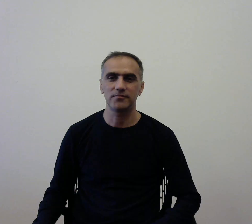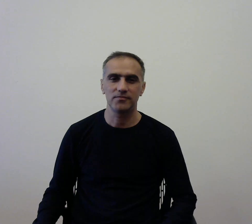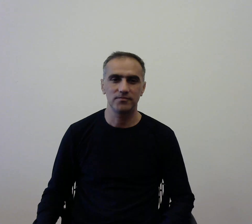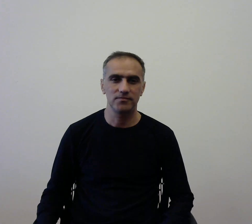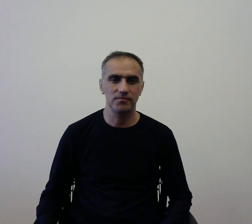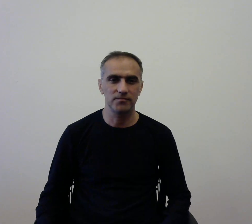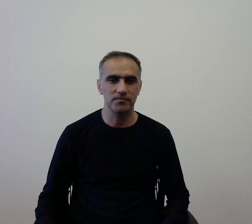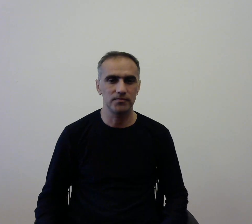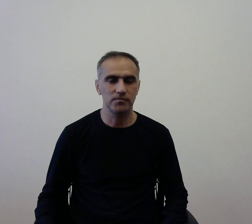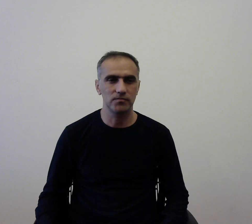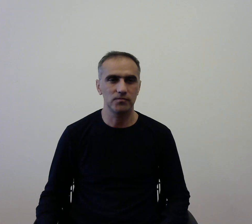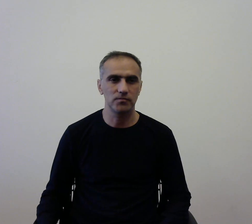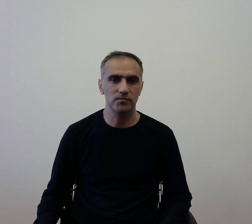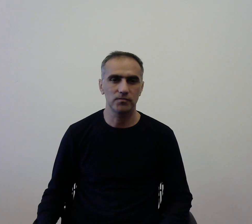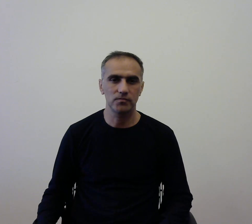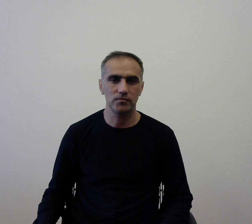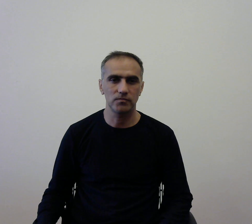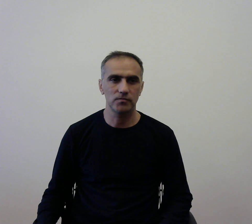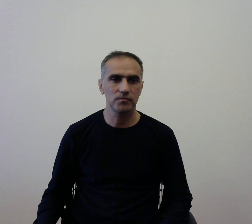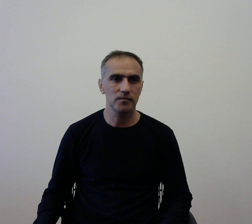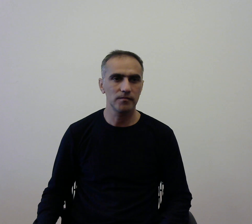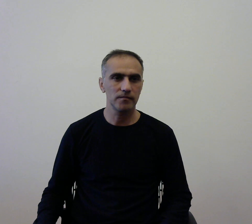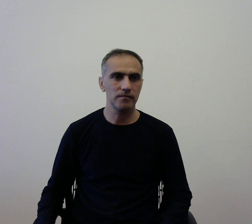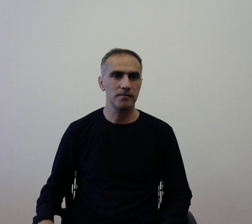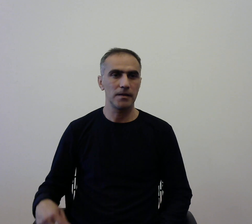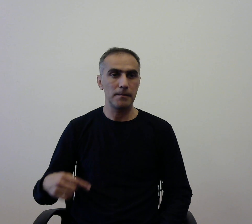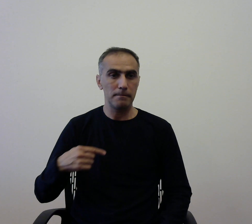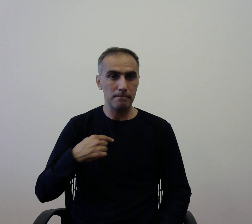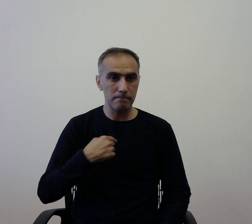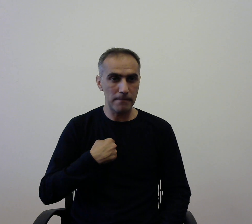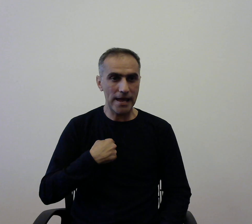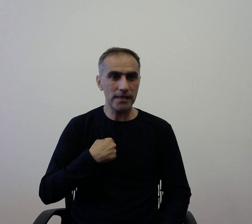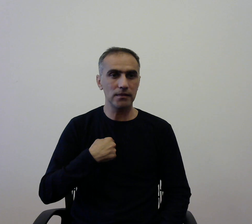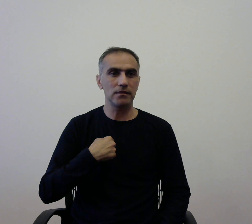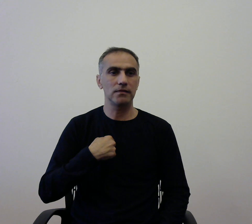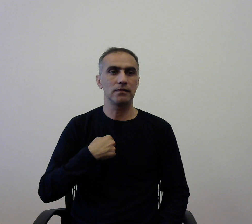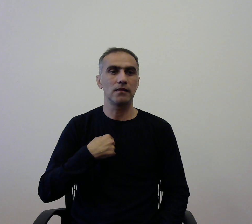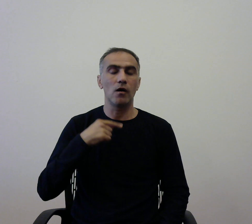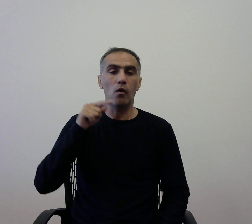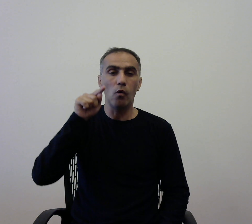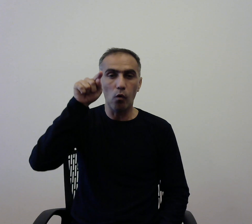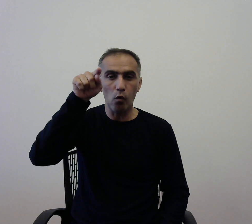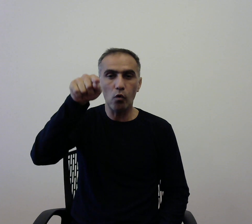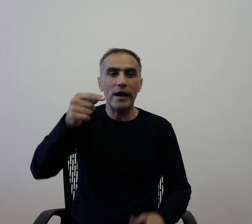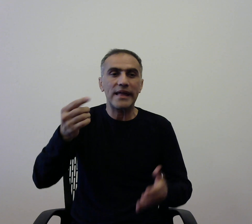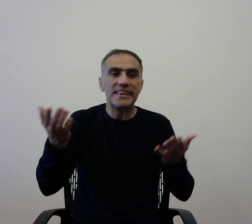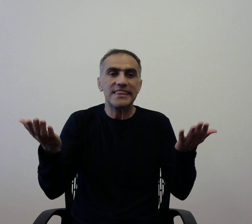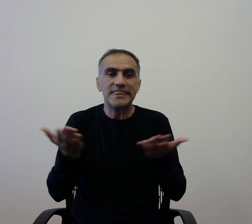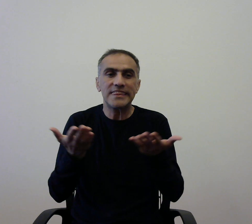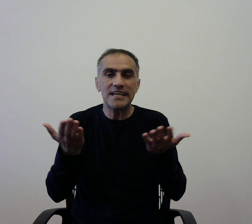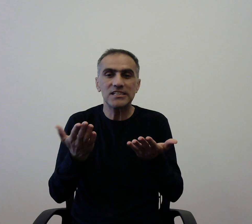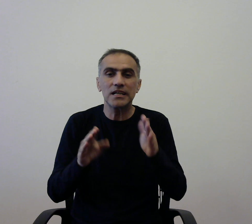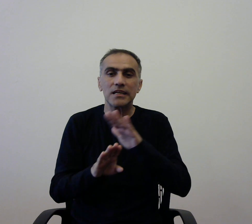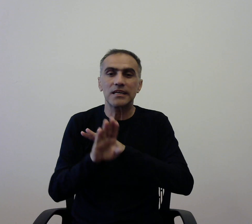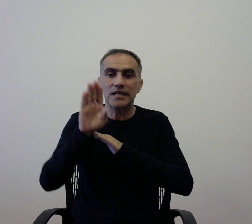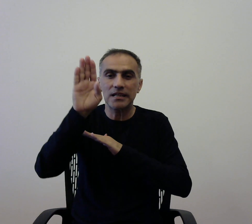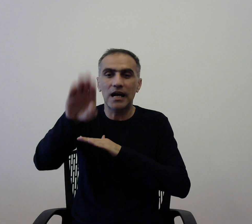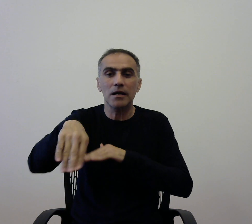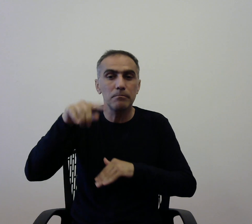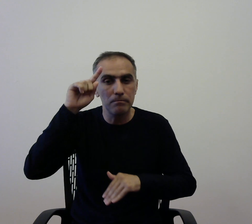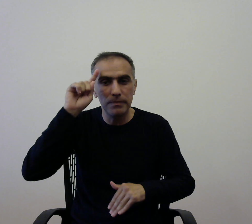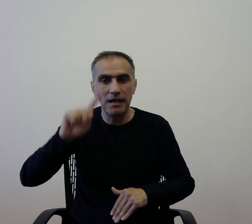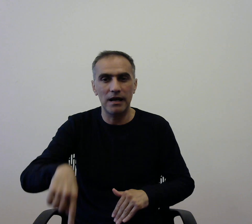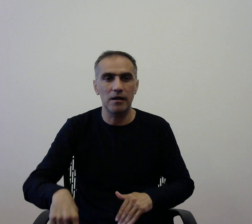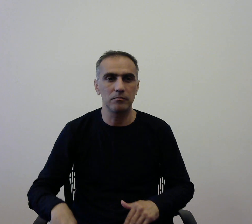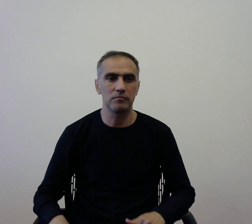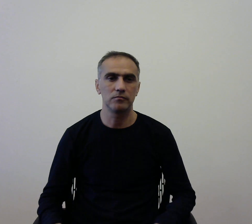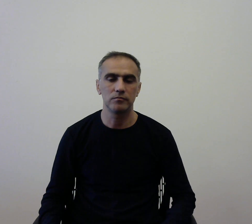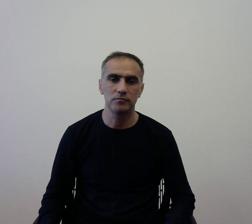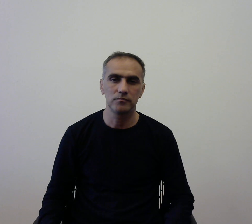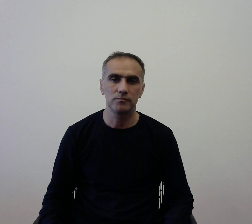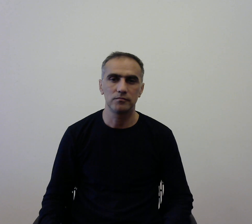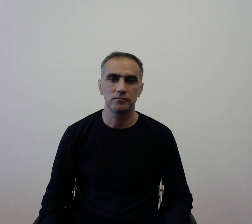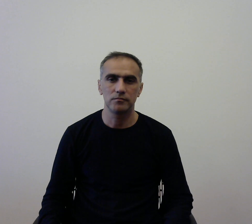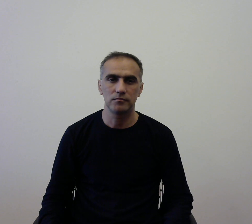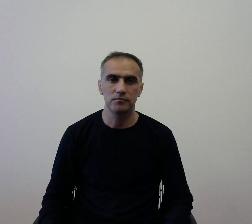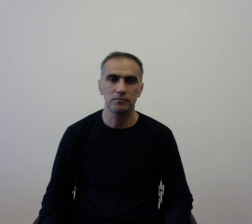Mən ora necə gedə bilərəm?